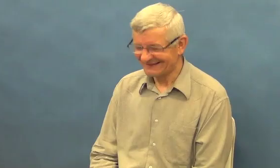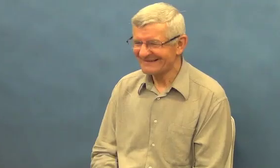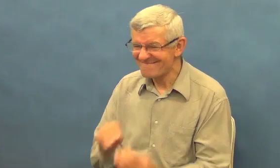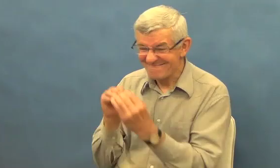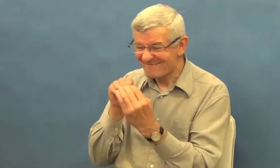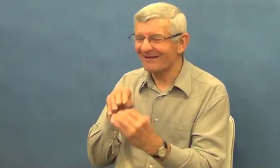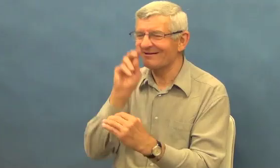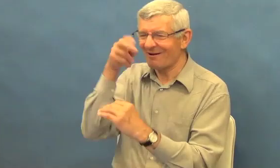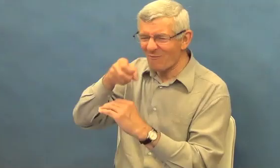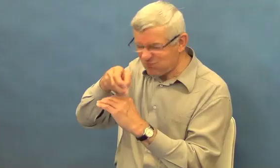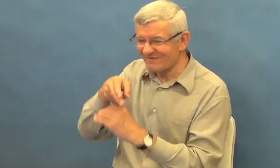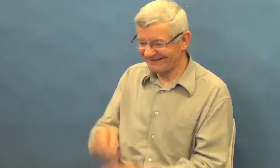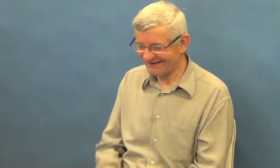Całował akwarium, wyskoczył i wypluł.